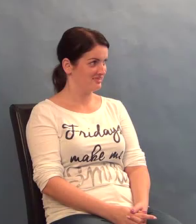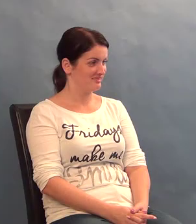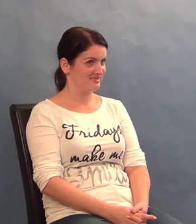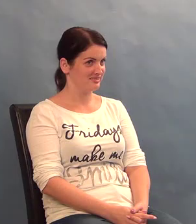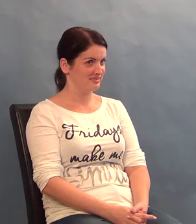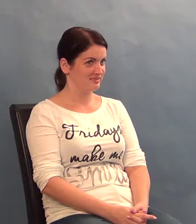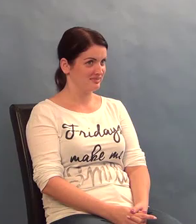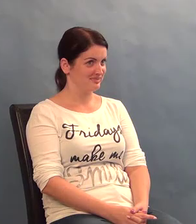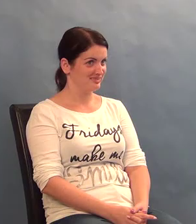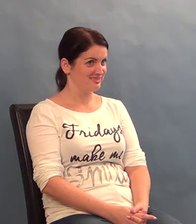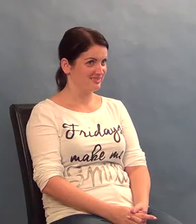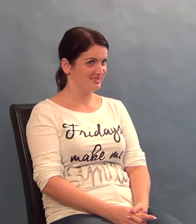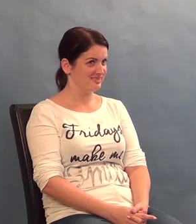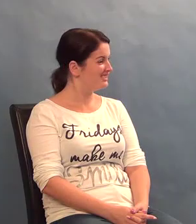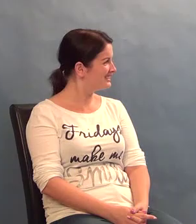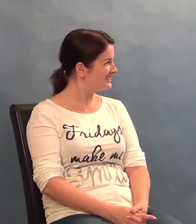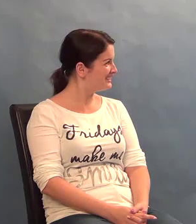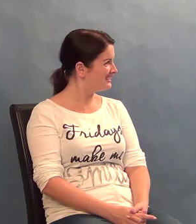Pracujesz o ósmej rano?